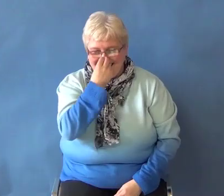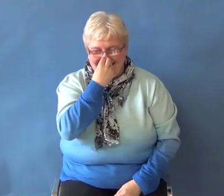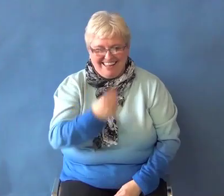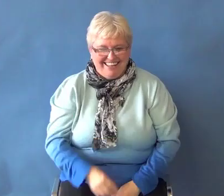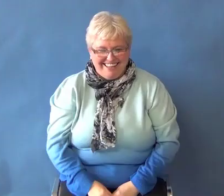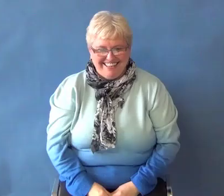Albo w nos.